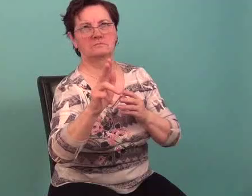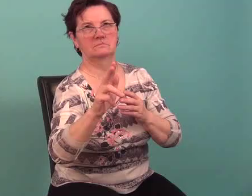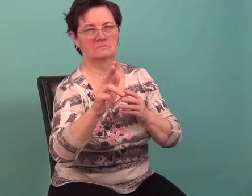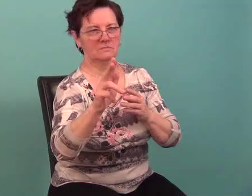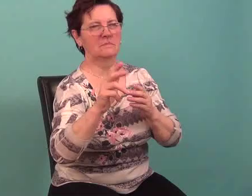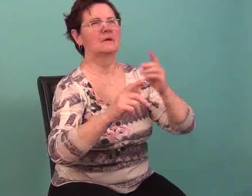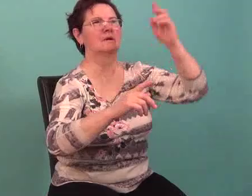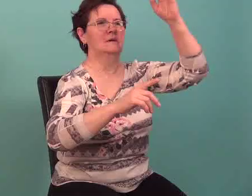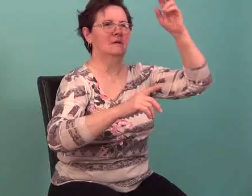Pan zszedł po drabinie z drzewa.